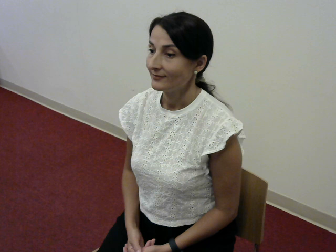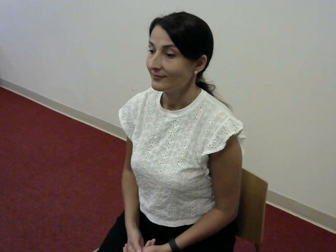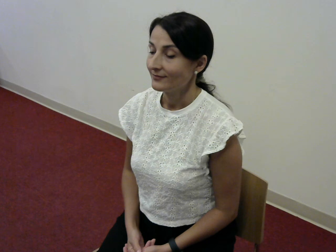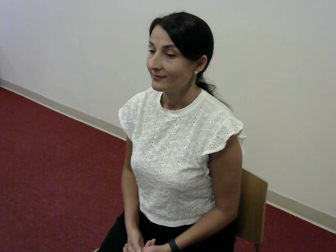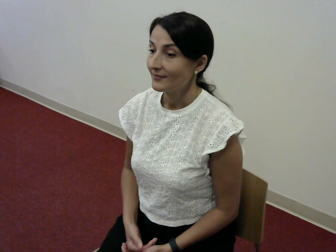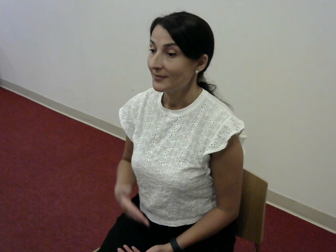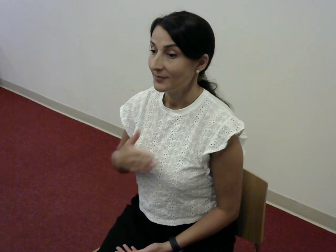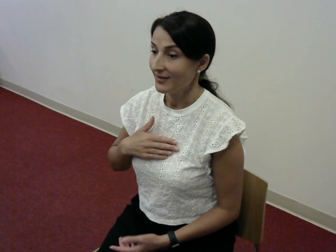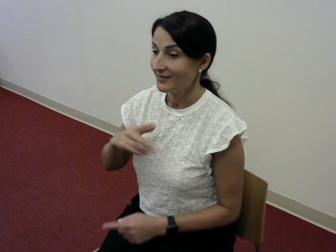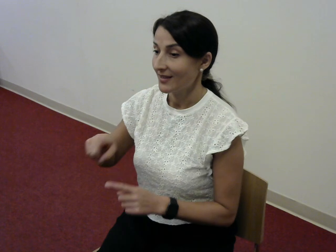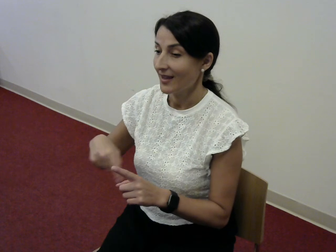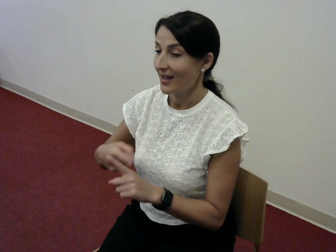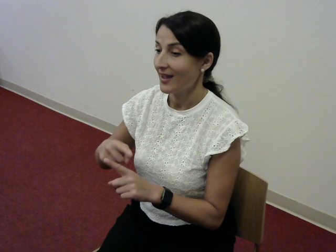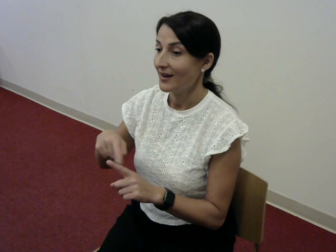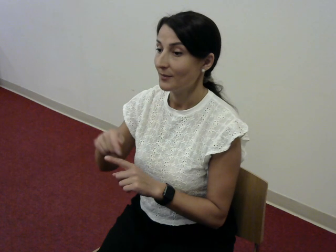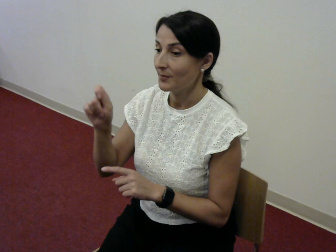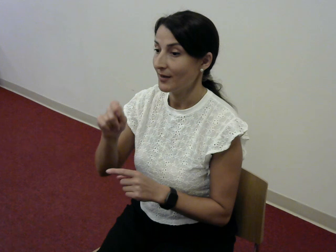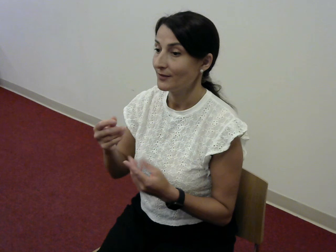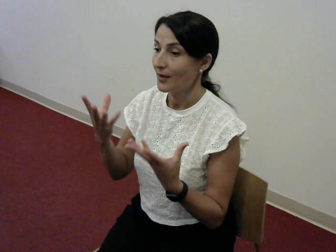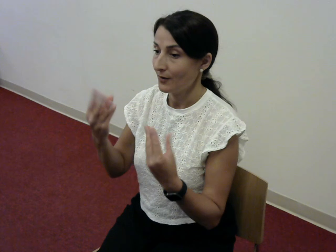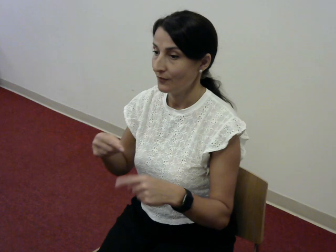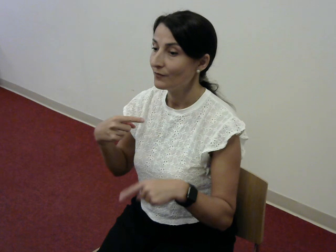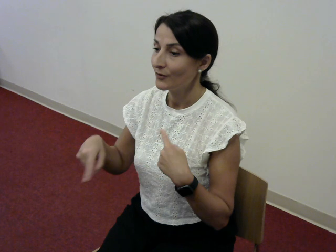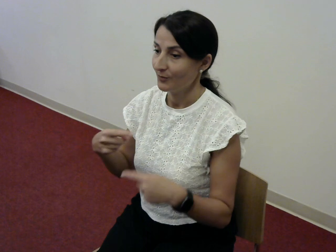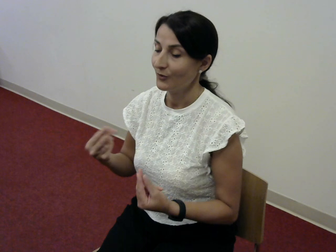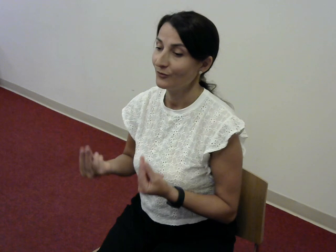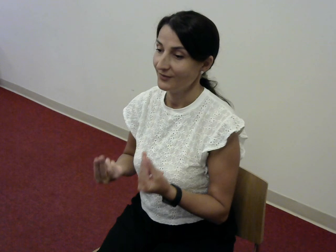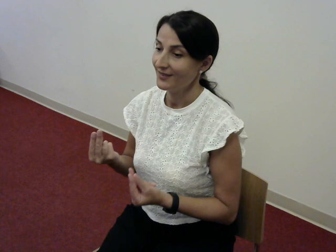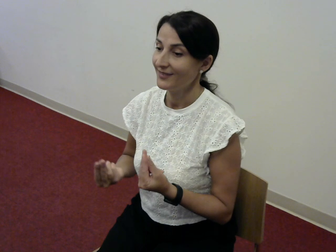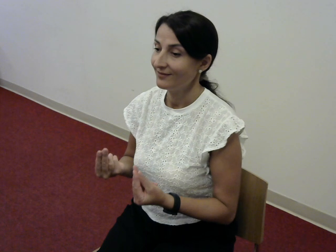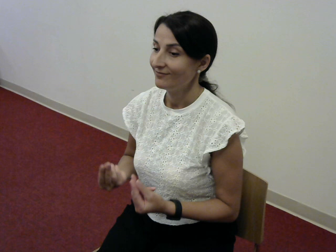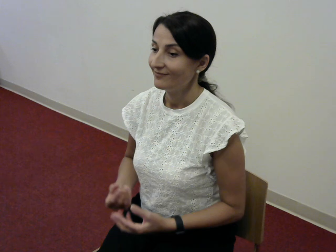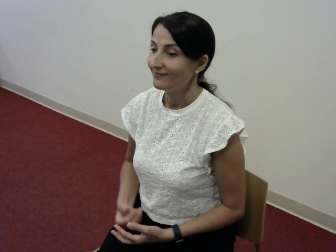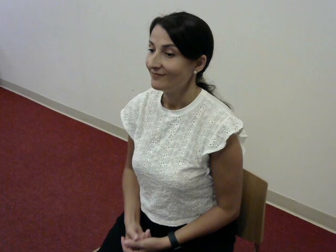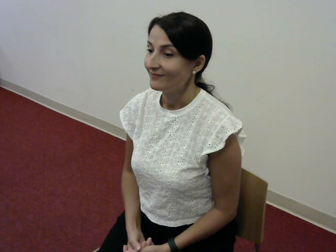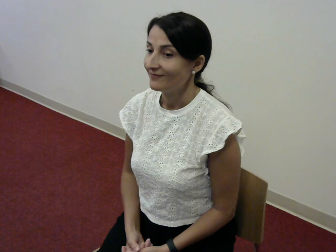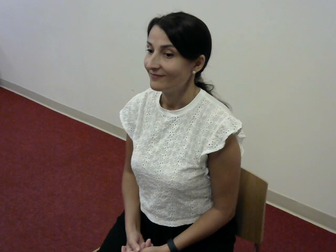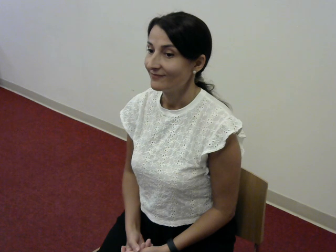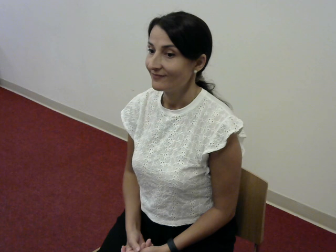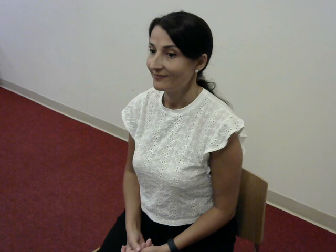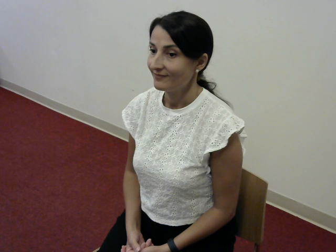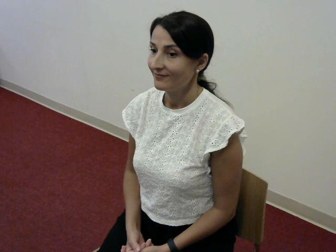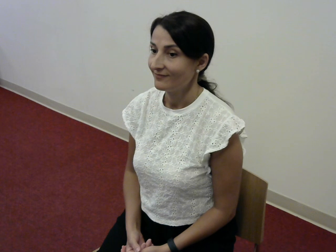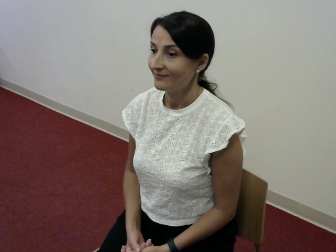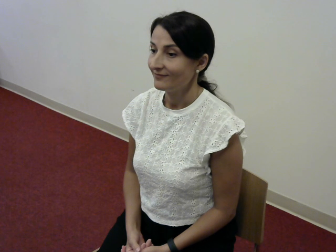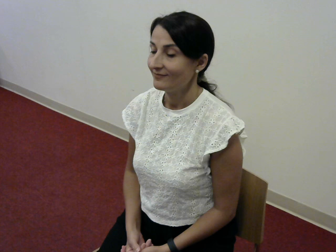Biz hər bazar günü futbol oynayırıq